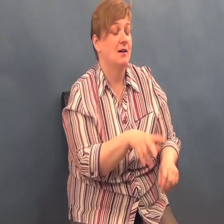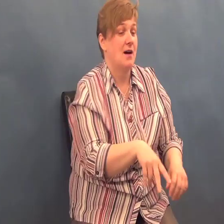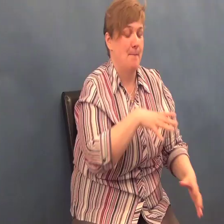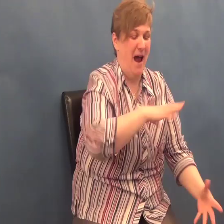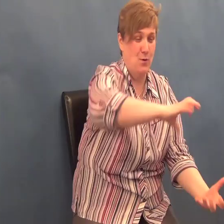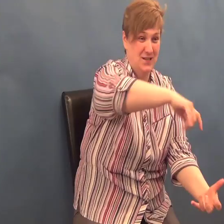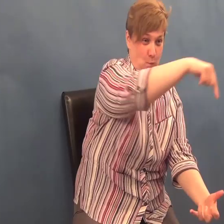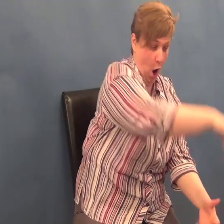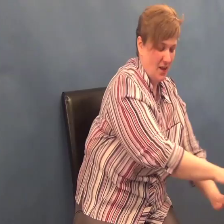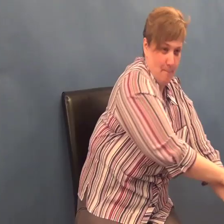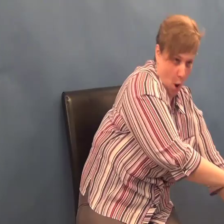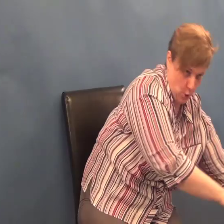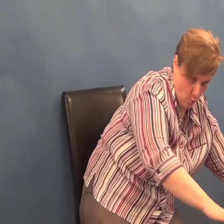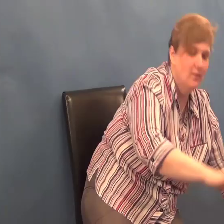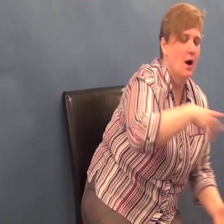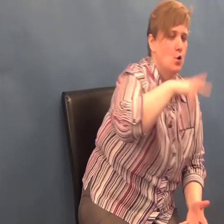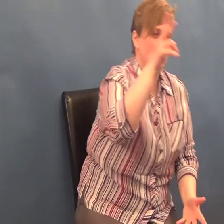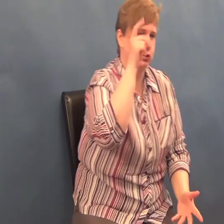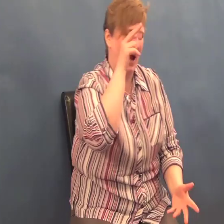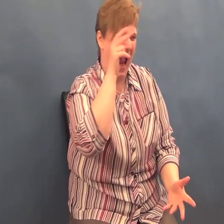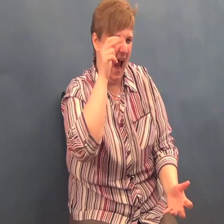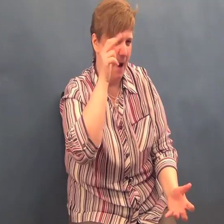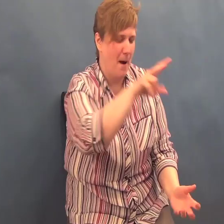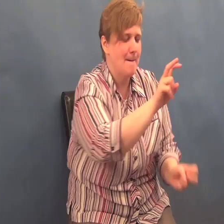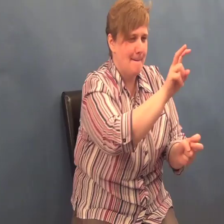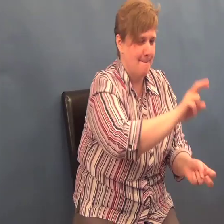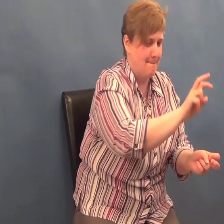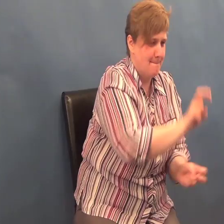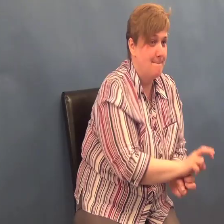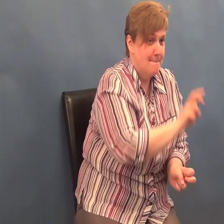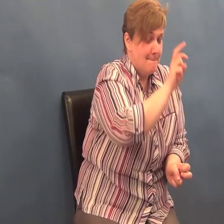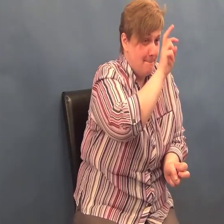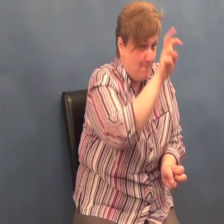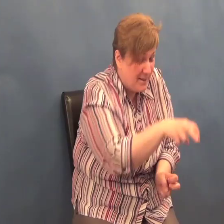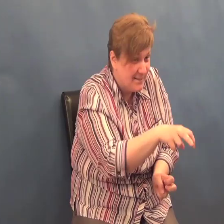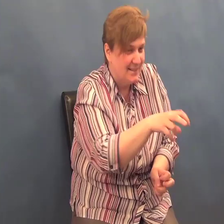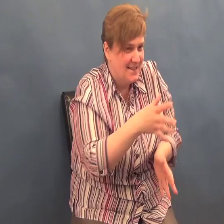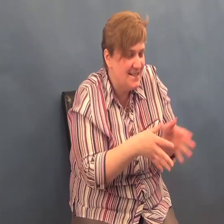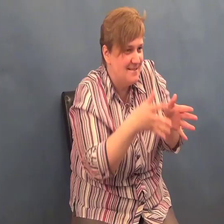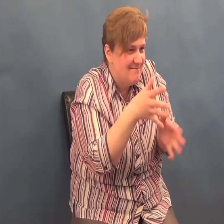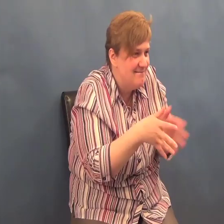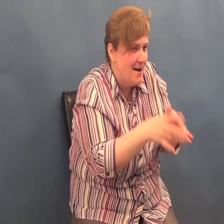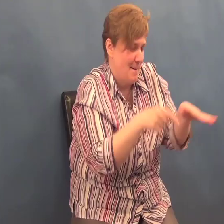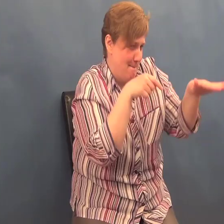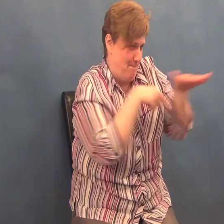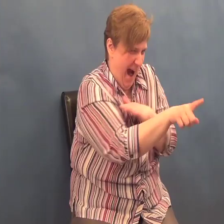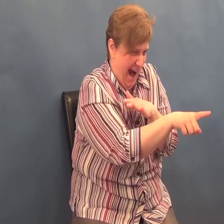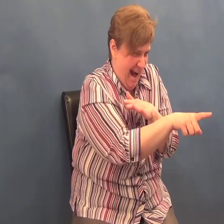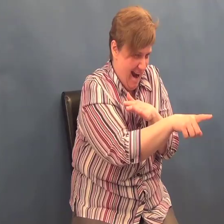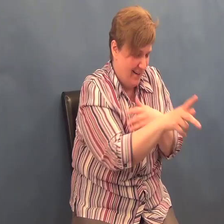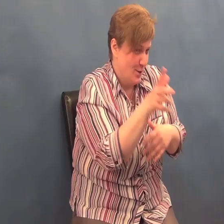Słoik stał na podłodze, żaba z niego wyskoczyła i uciekła.